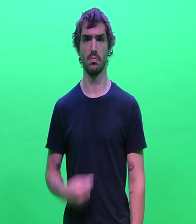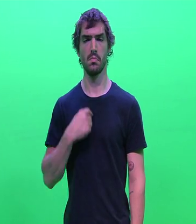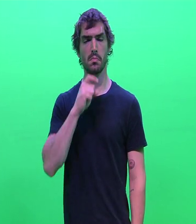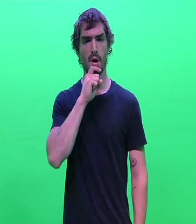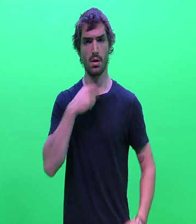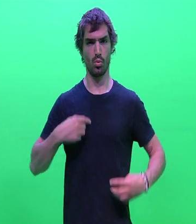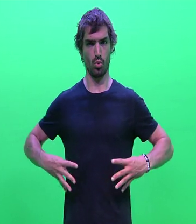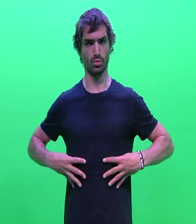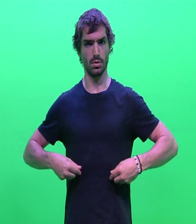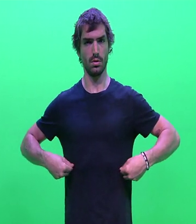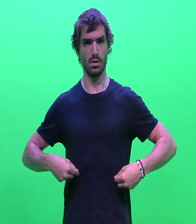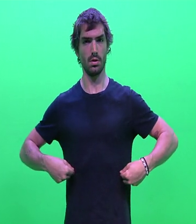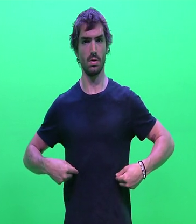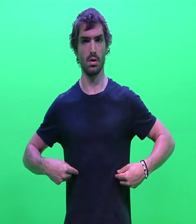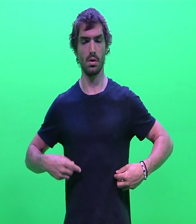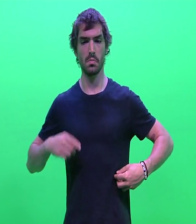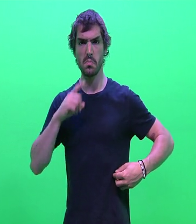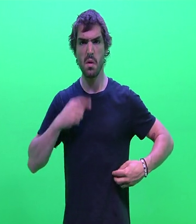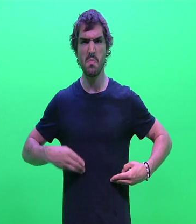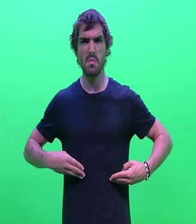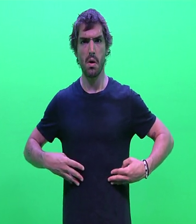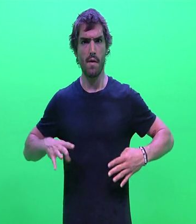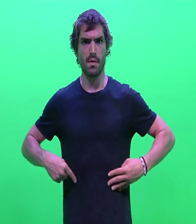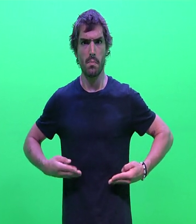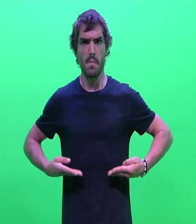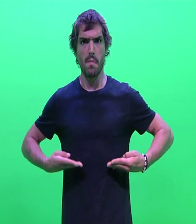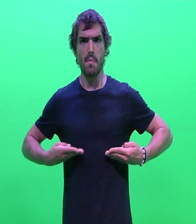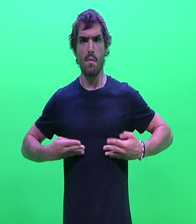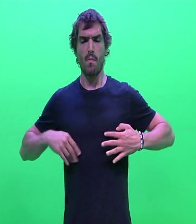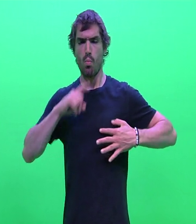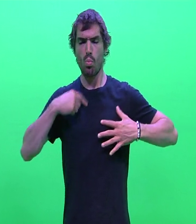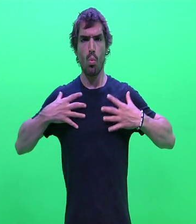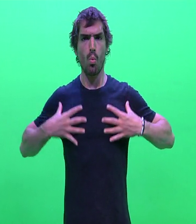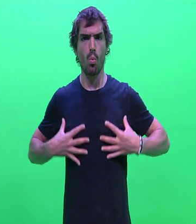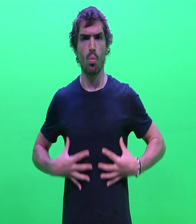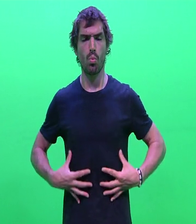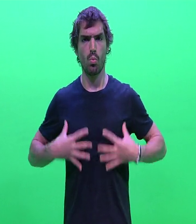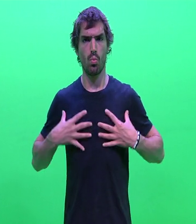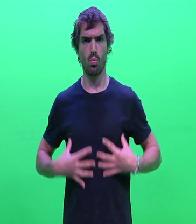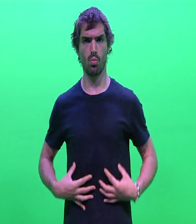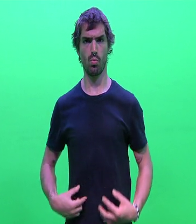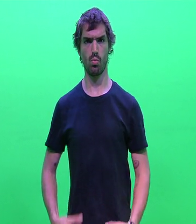Em feien mal les costelles, però el dolor s'ha escampat per tot el cos i ara em fa mal tot el tors.